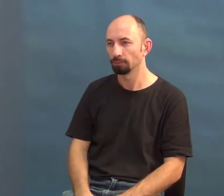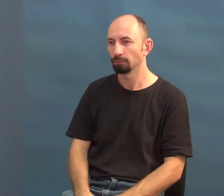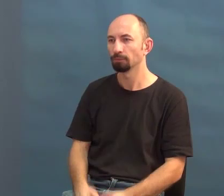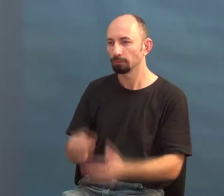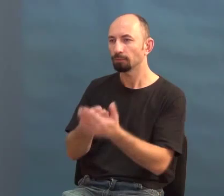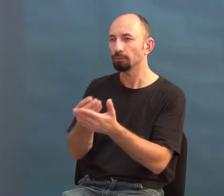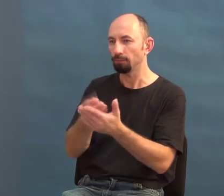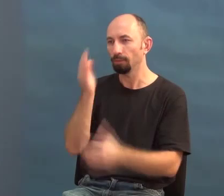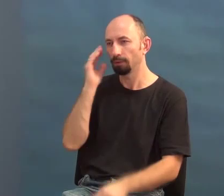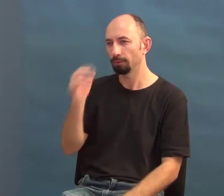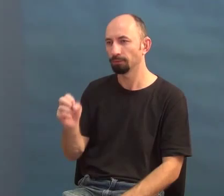Rysunek, wiem, tak, tak.